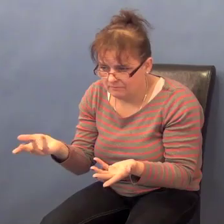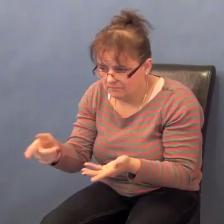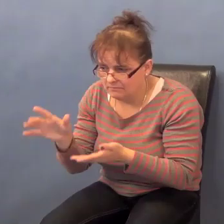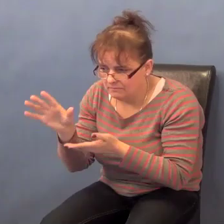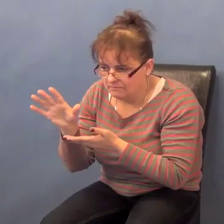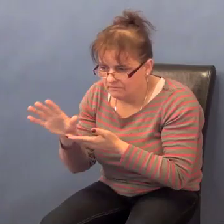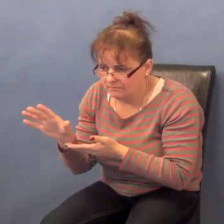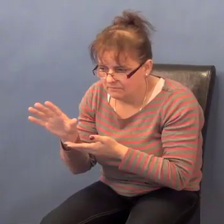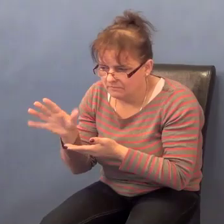Piętnastego.